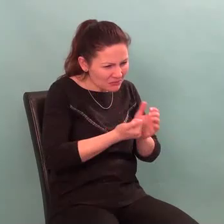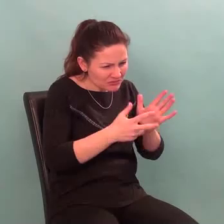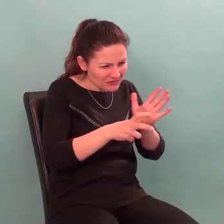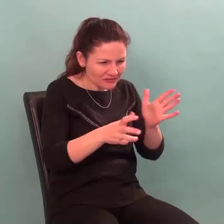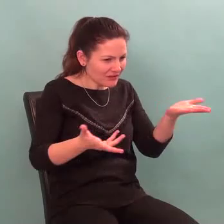Nie wiem.